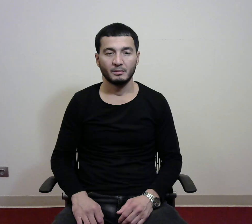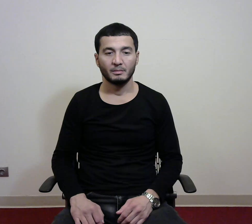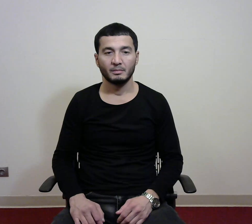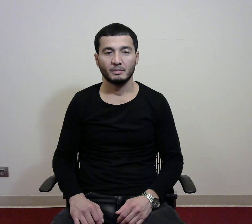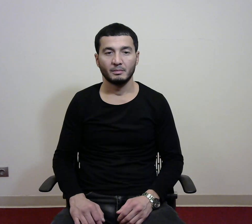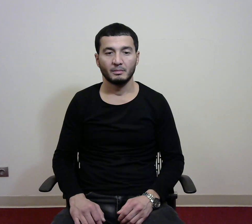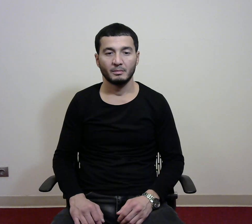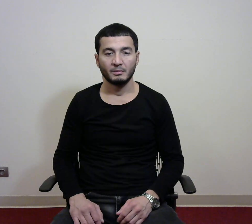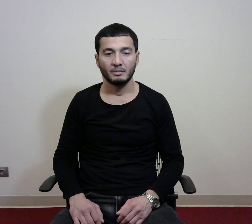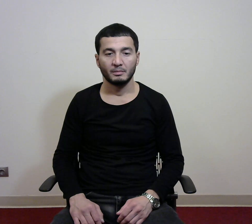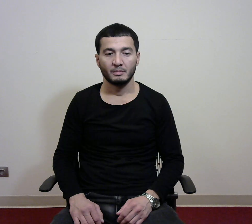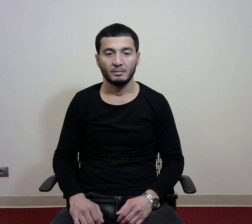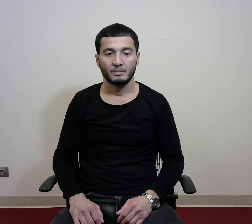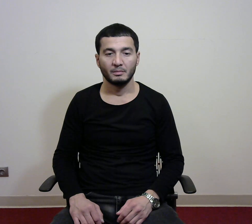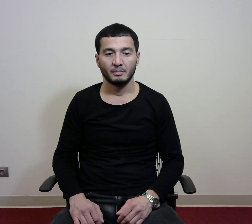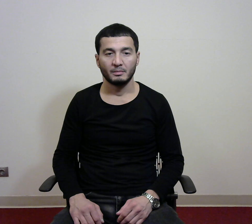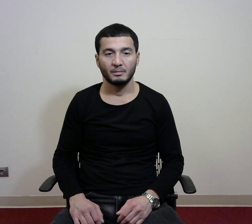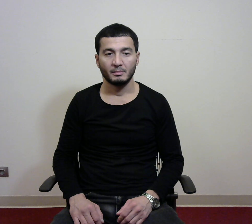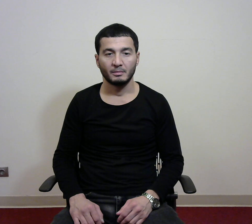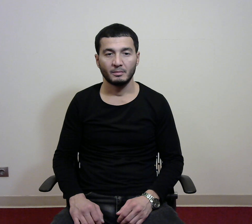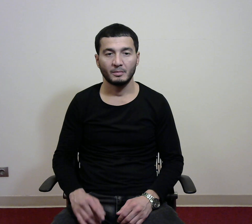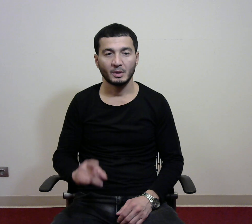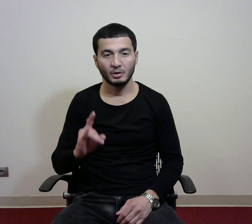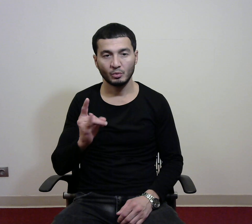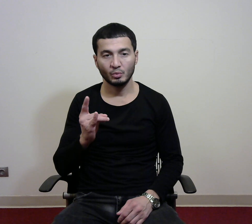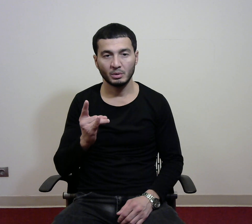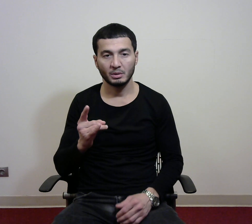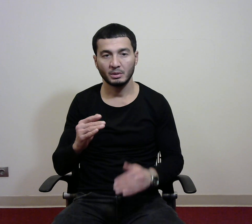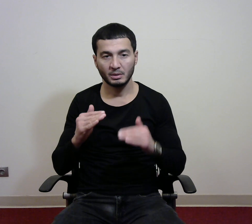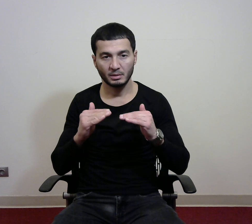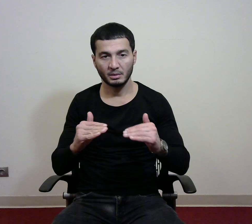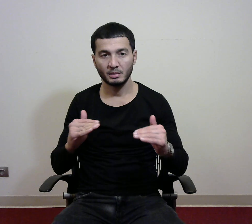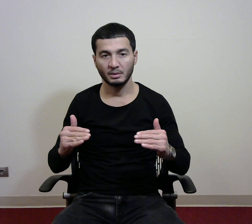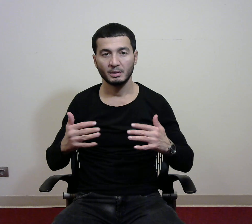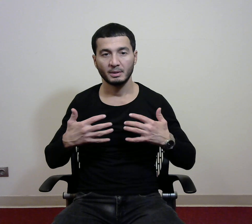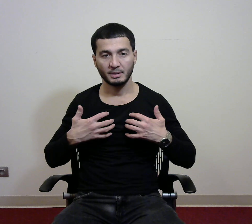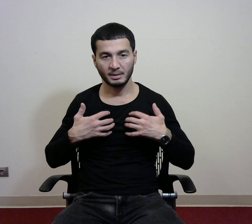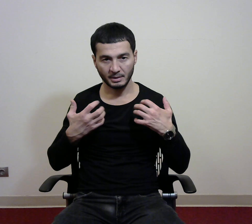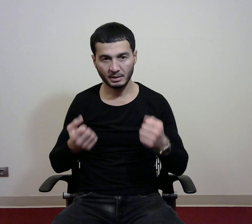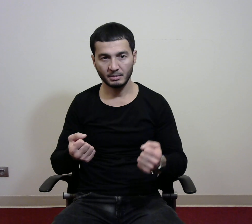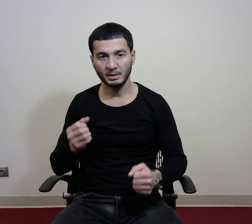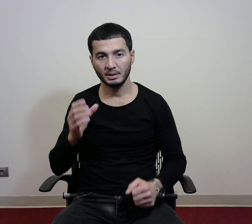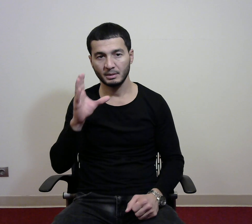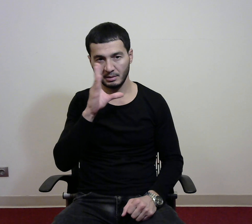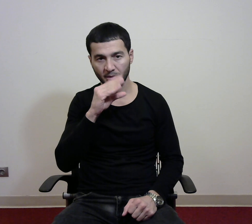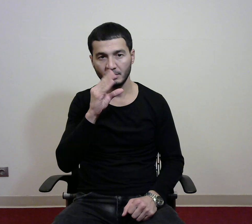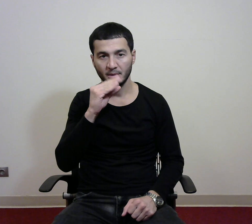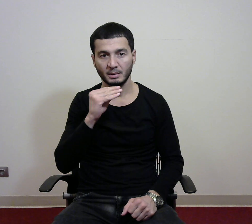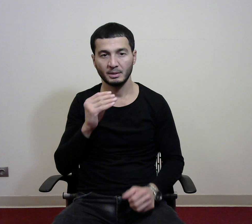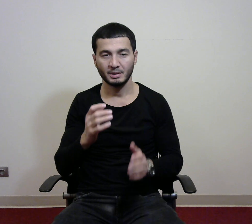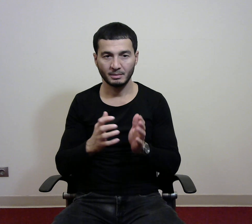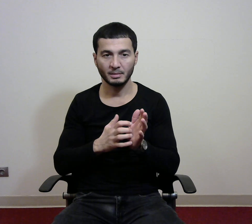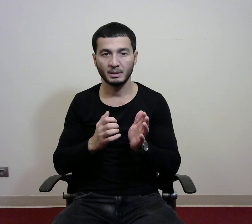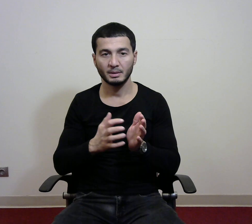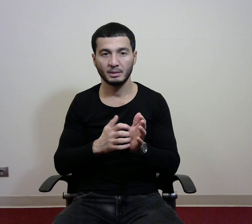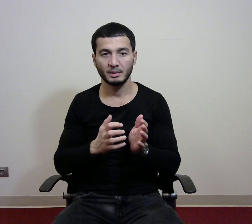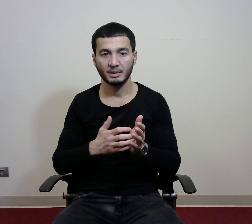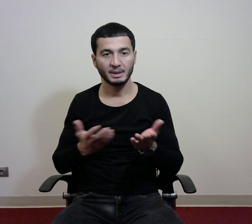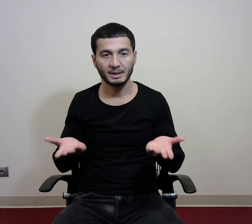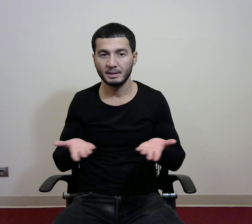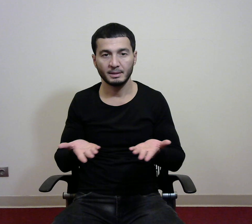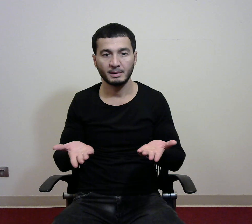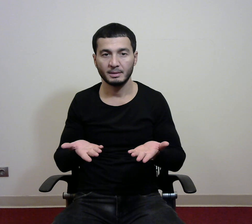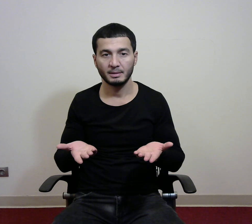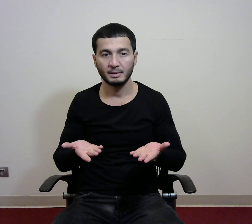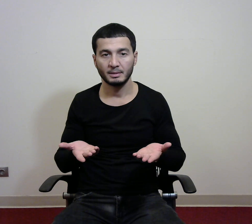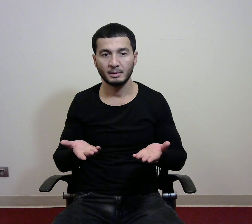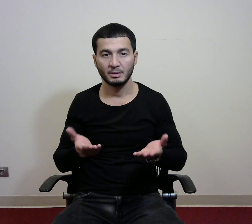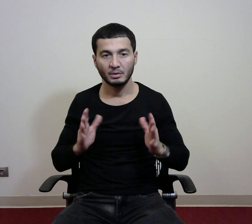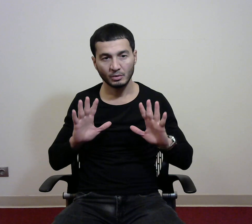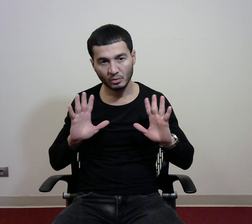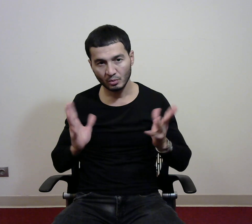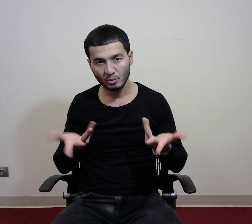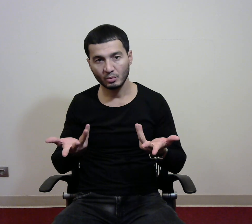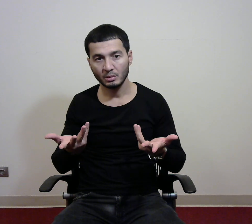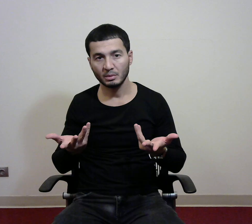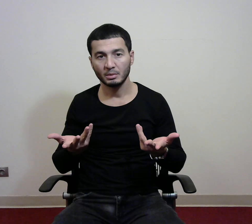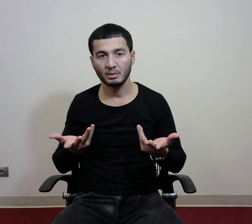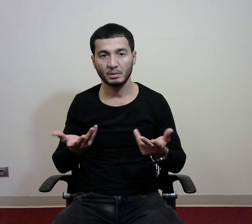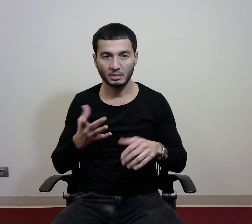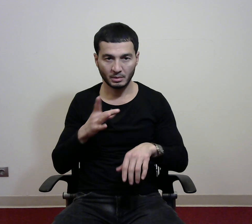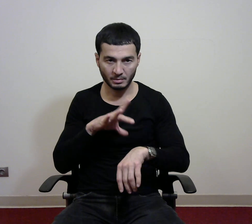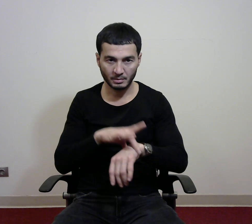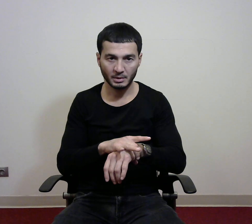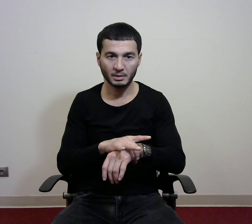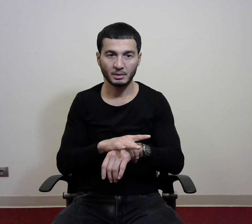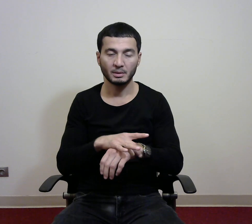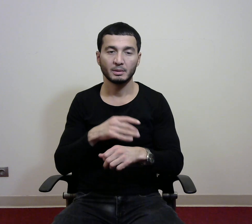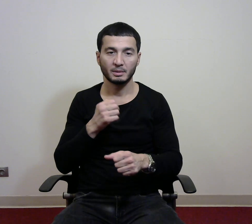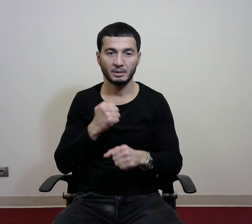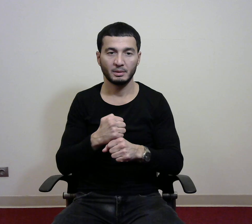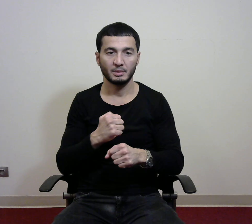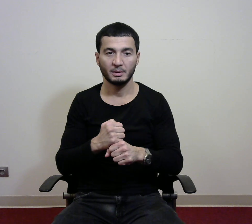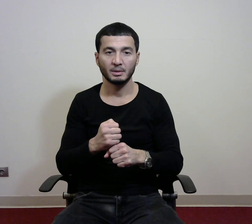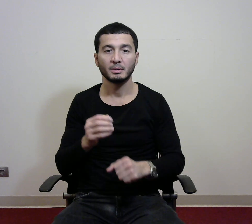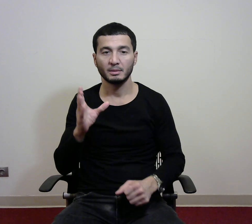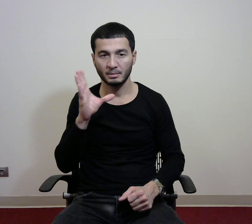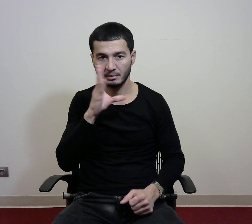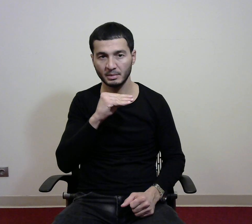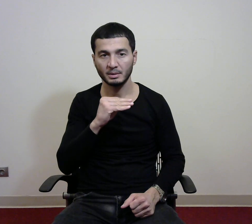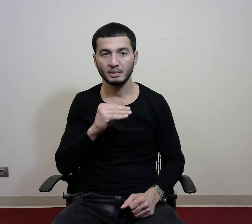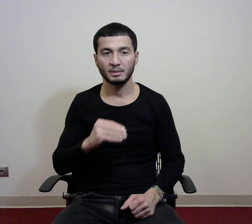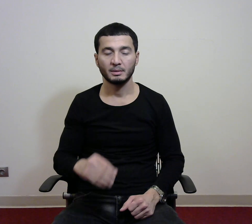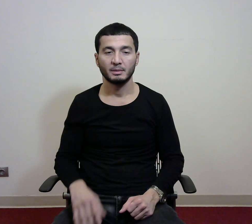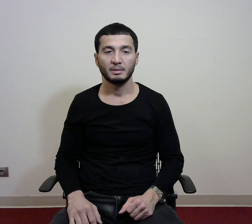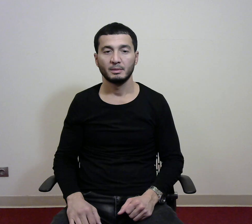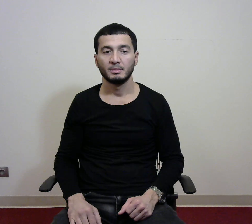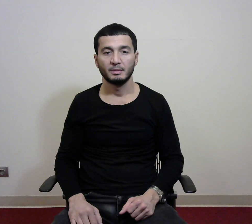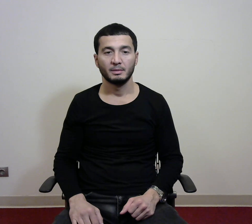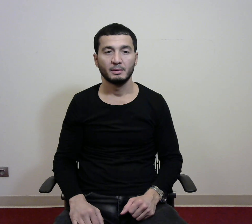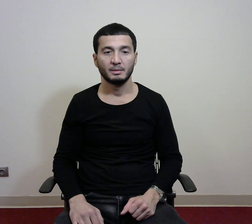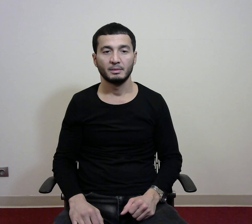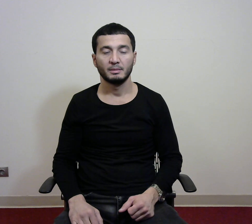Uşaqların sağlamlıq imkanlarının məhdudluğu hansı hallarda müəyyən edilir?